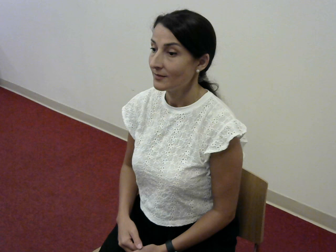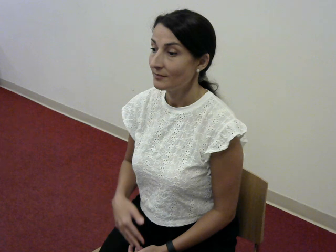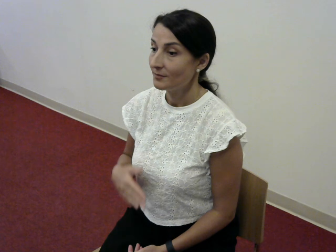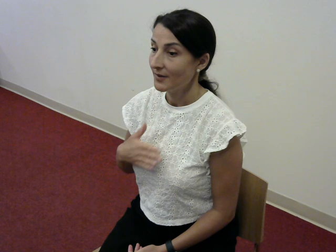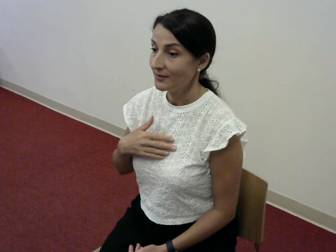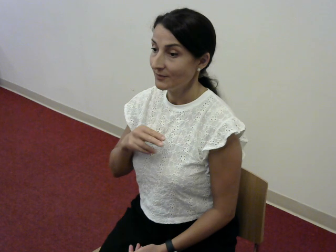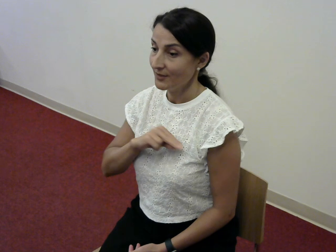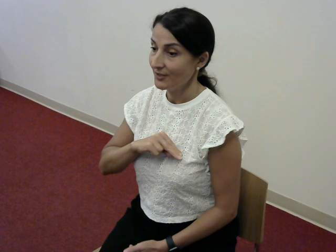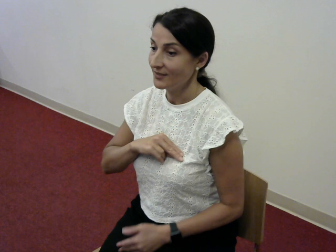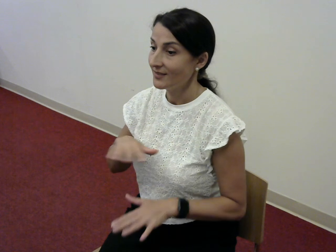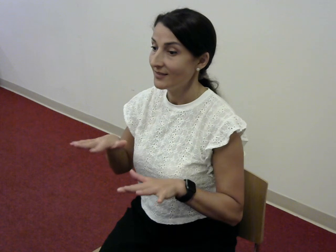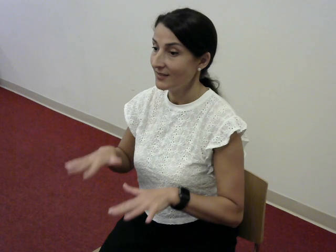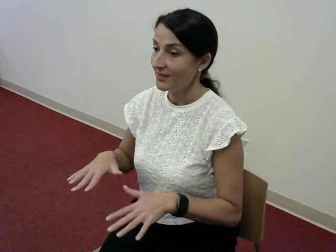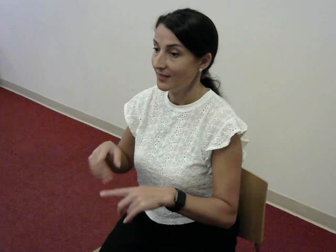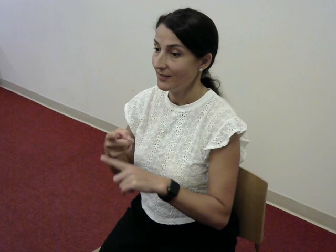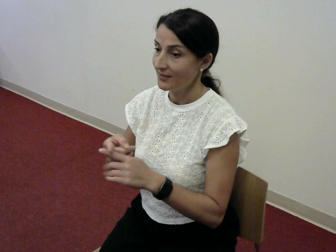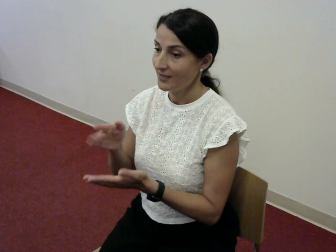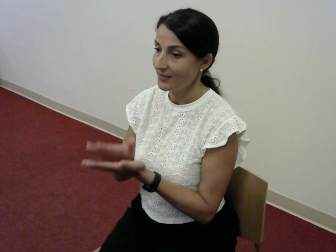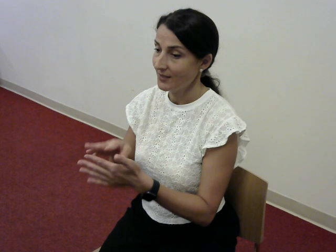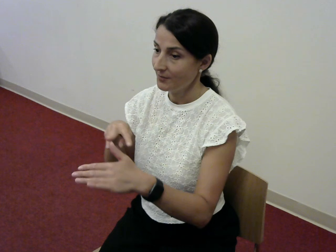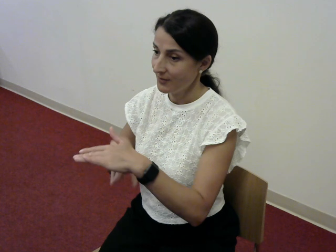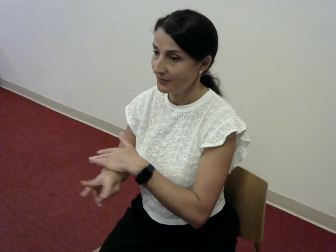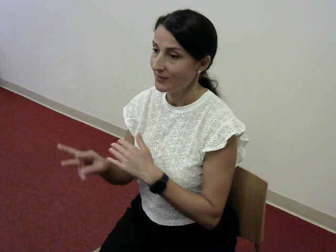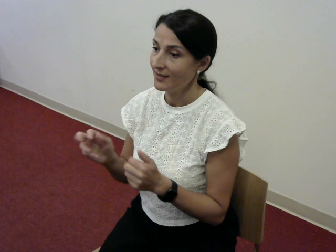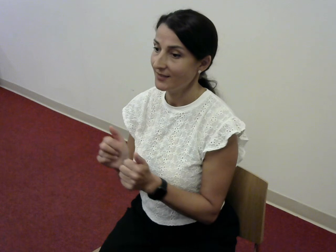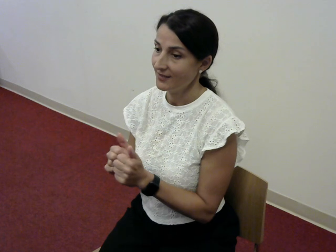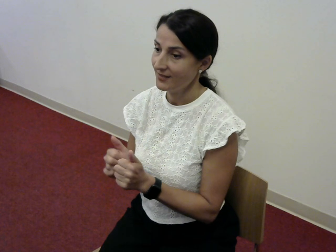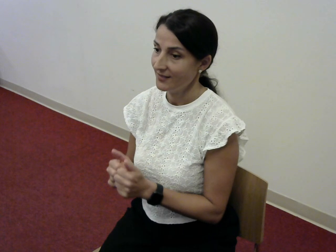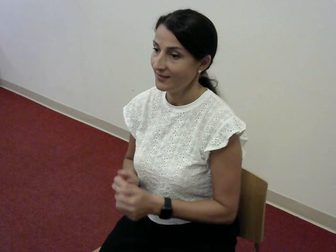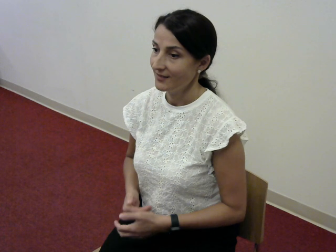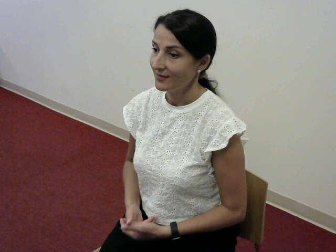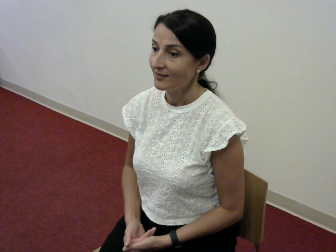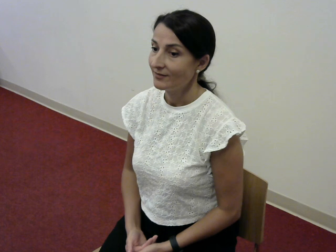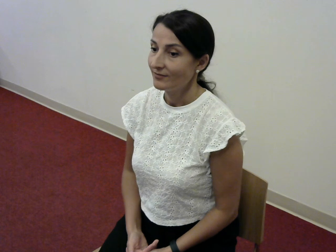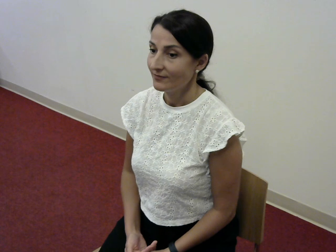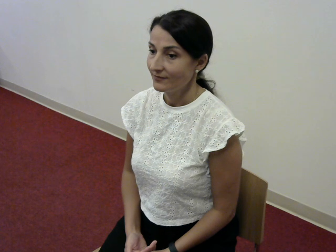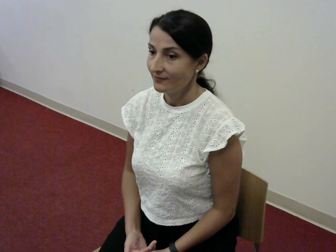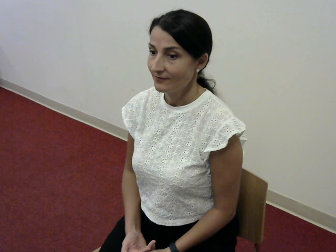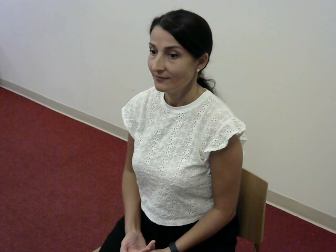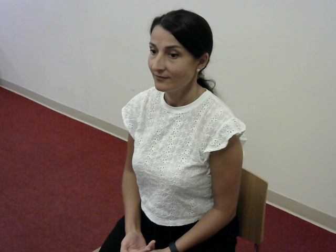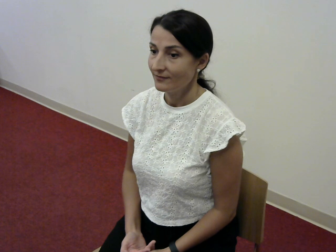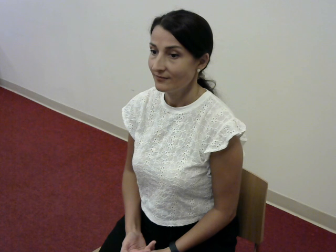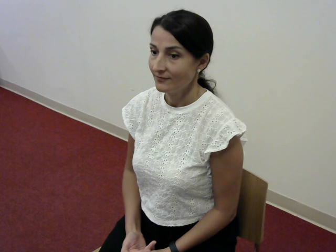Mənim iş yerim İnşaatçılar metrosunun yanındadadır